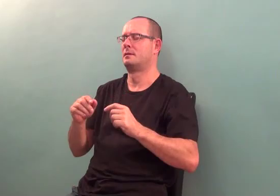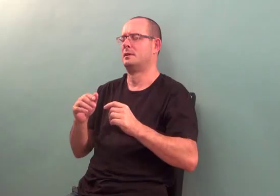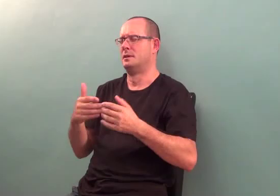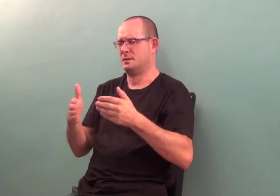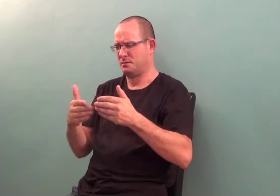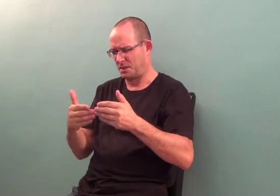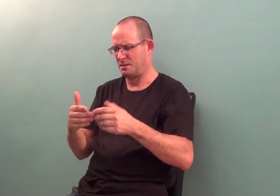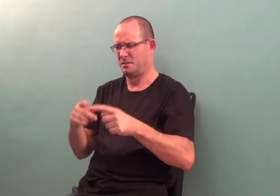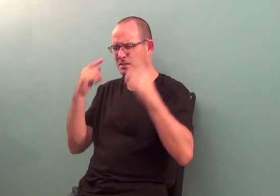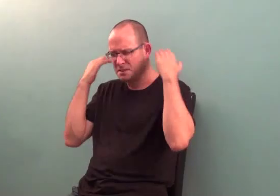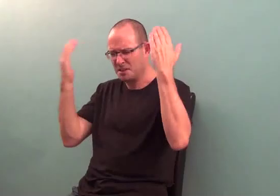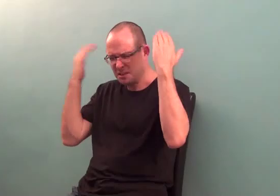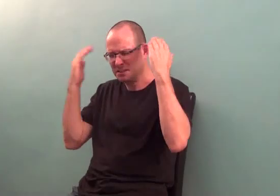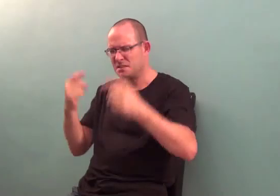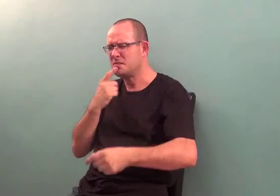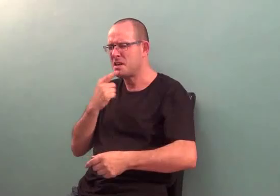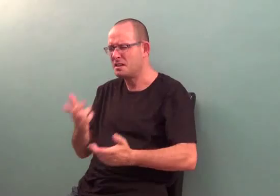Zdziwiona, bo już sprzed bramy słyszy hałas. Co to jest?